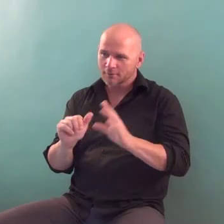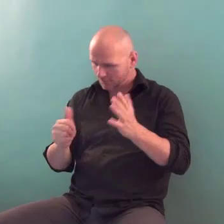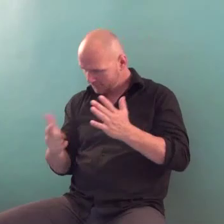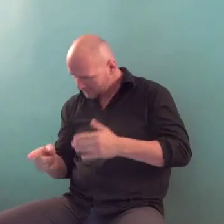Szóstego.